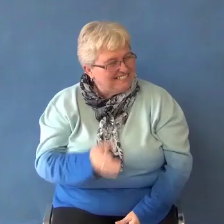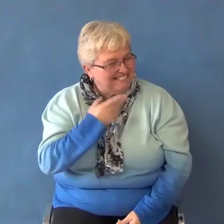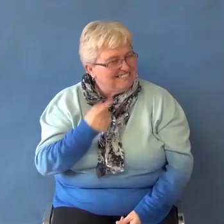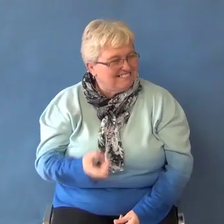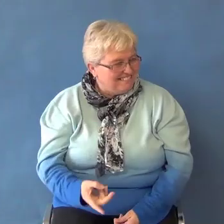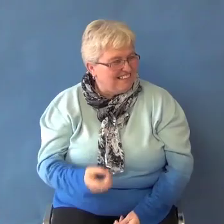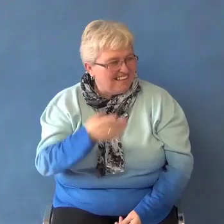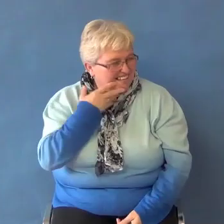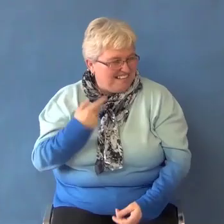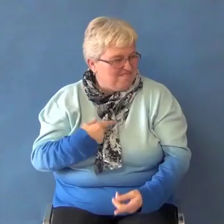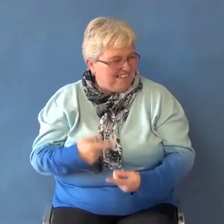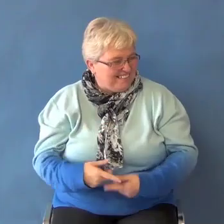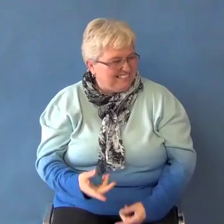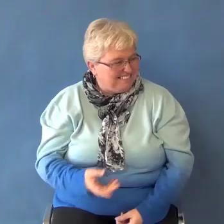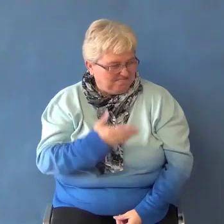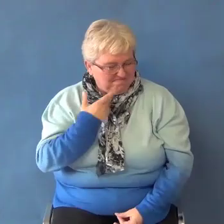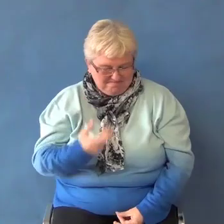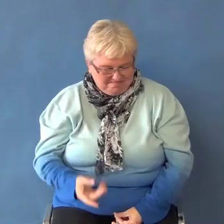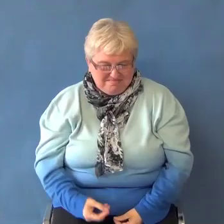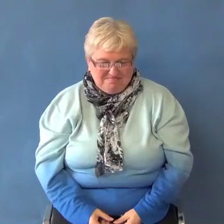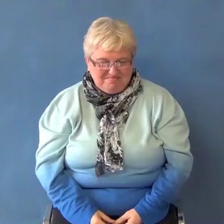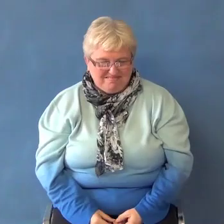Nie mam, nie mam, nie mam tego.